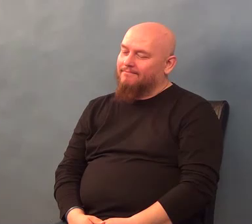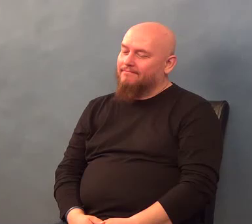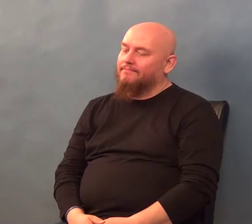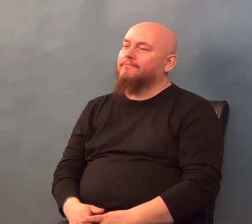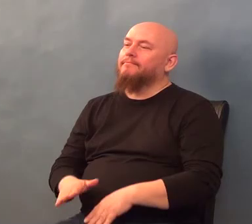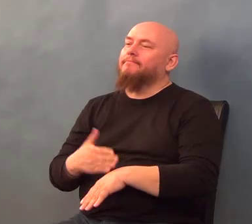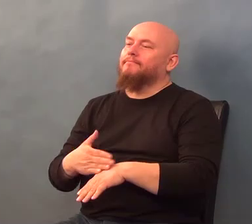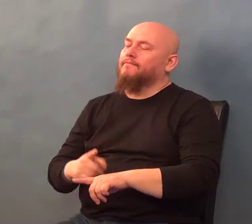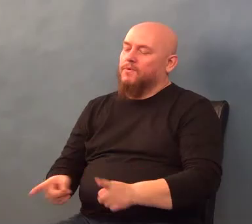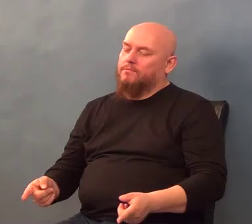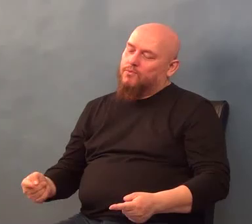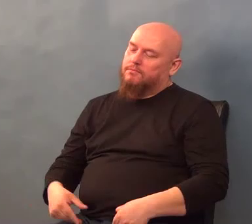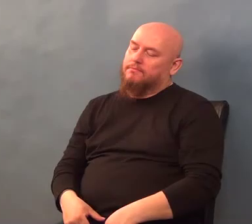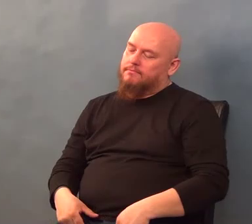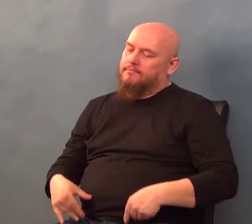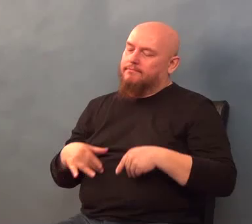Na golasa nie wolno chodzić, trzeba mieć kostium kąpielowy.